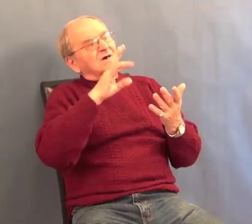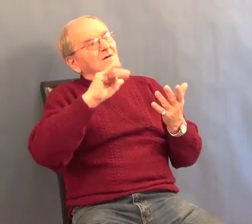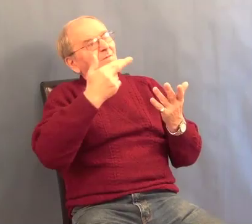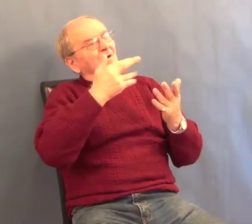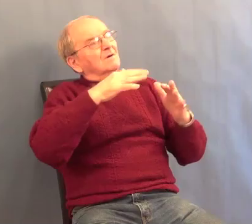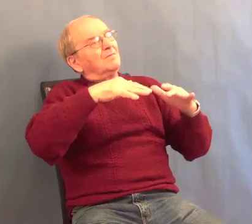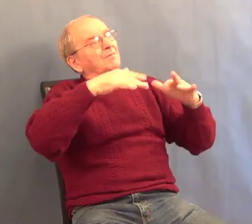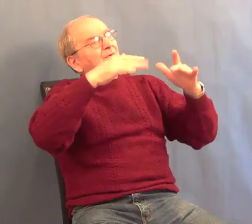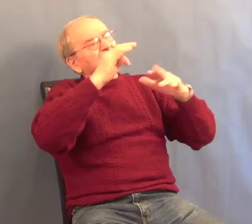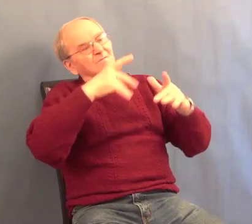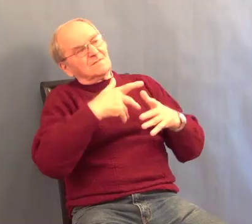Ogień, dym zaczął się unosić.